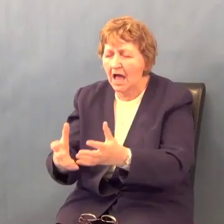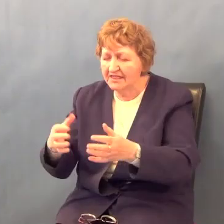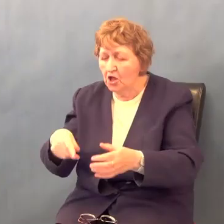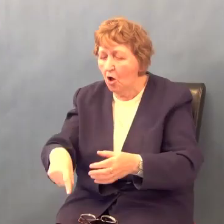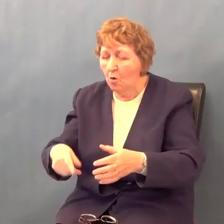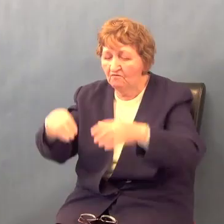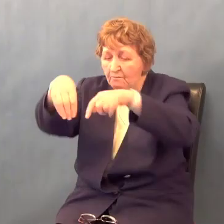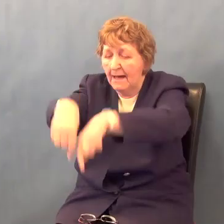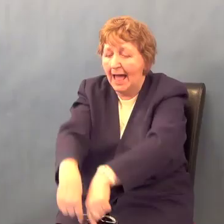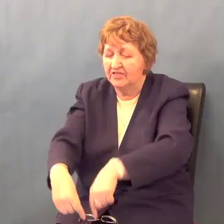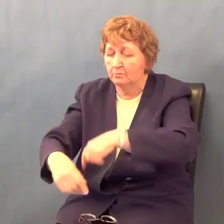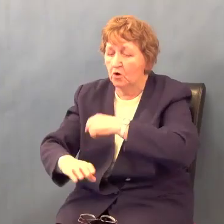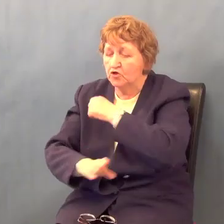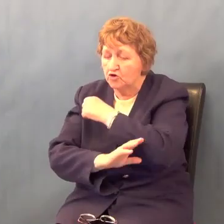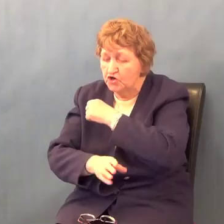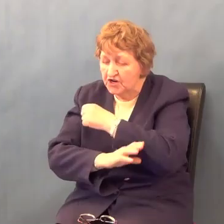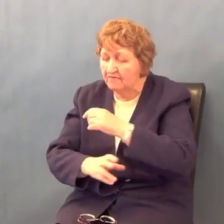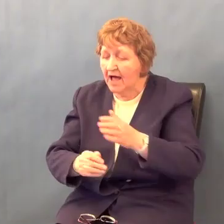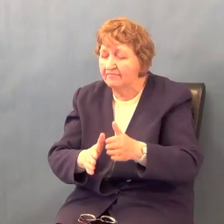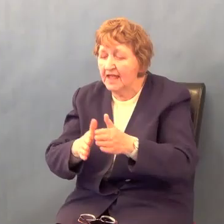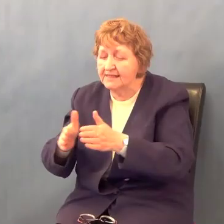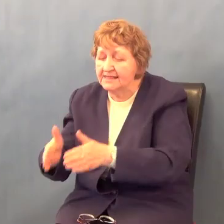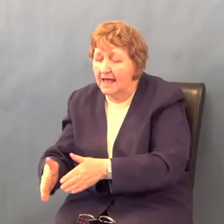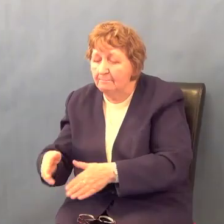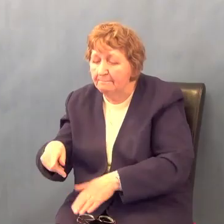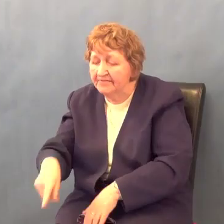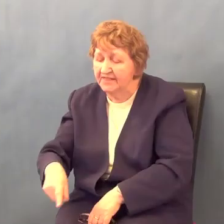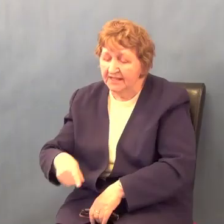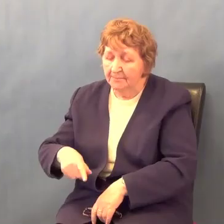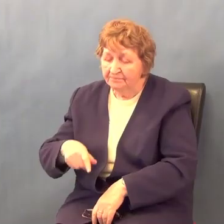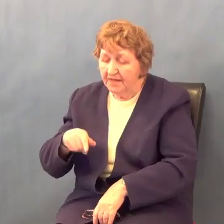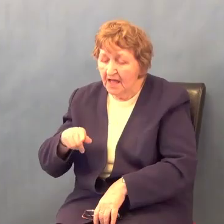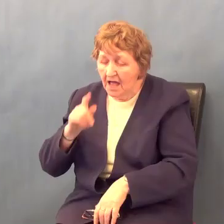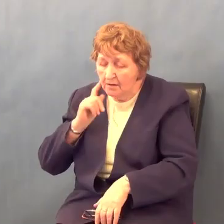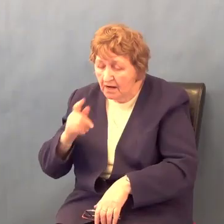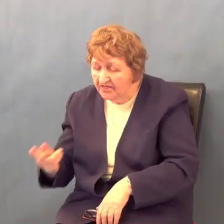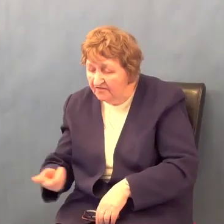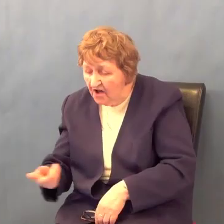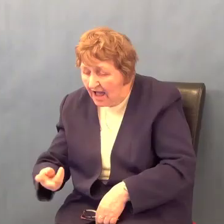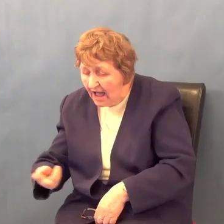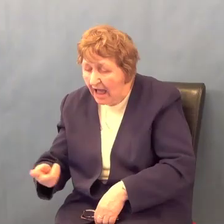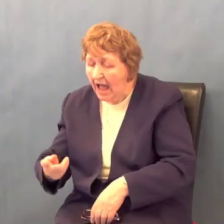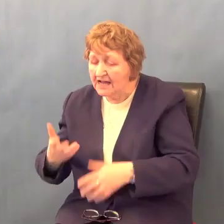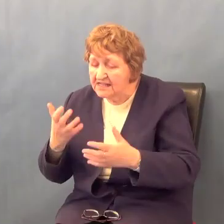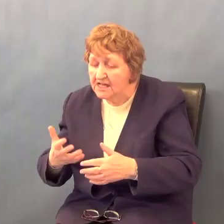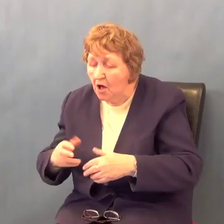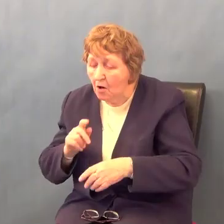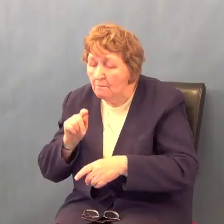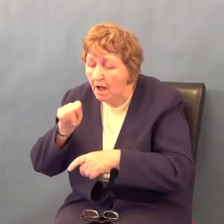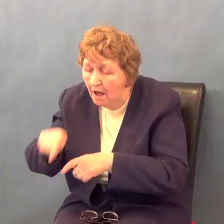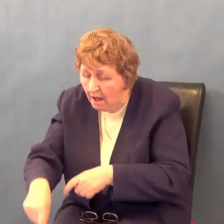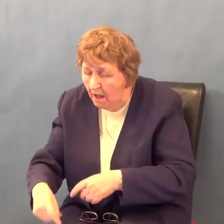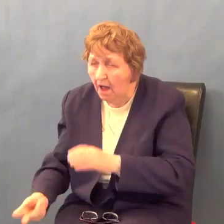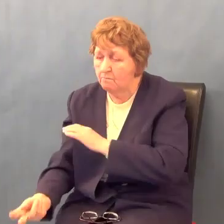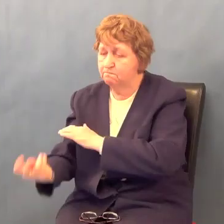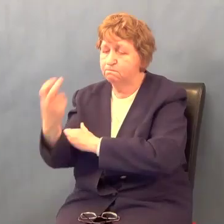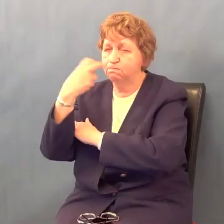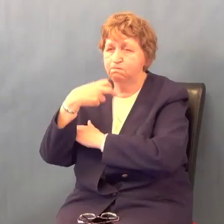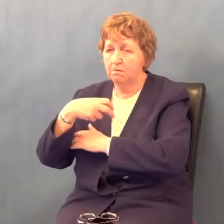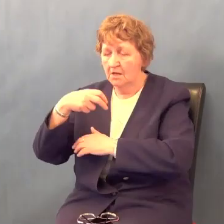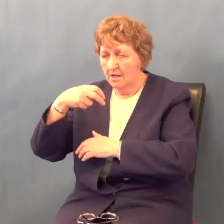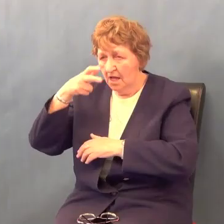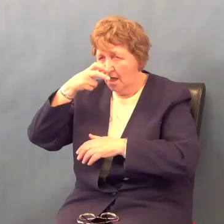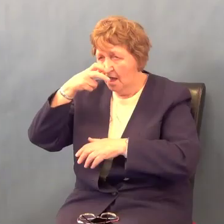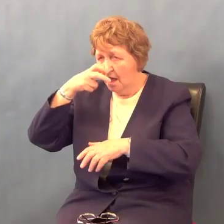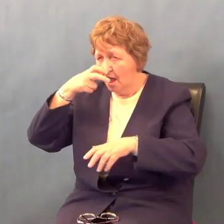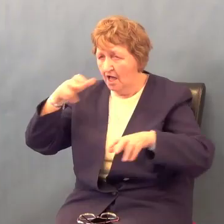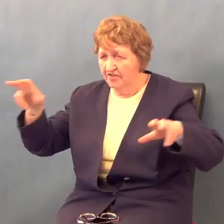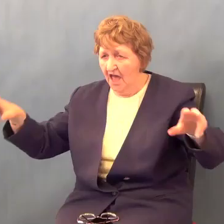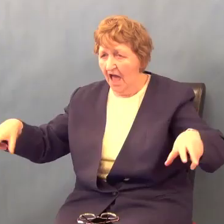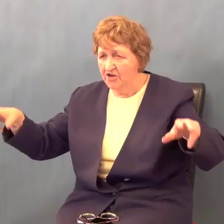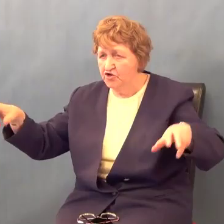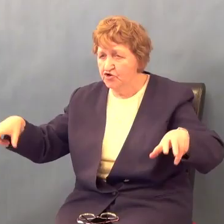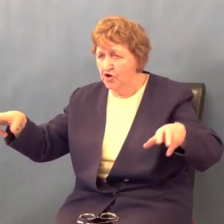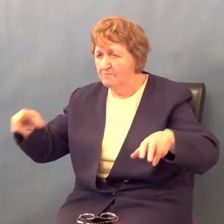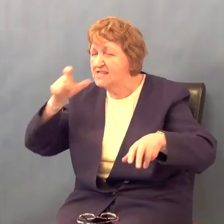Wpadli na drzewo, a następnie chłopak i pies chcieli sprawdzić co tam jest i wyskoczyła sowa